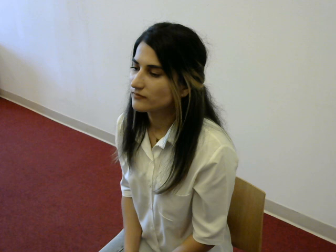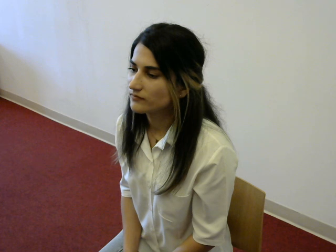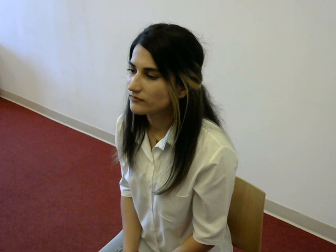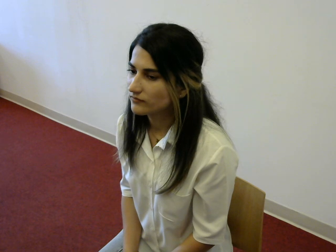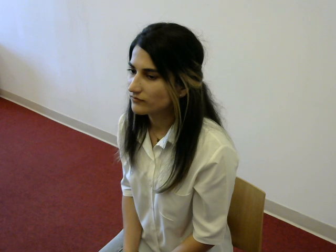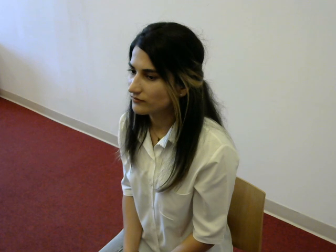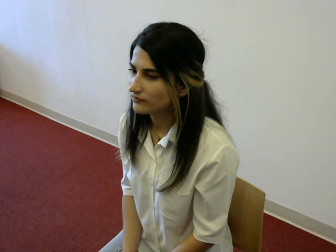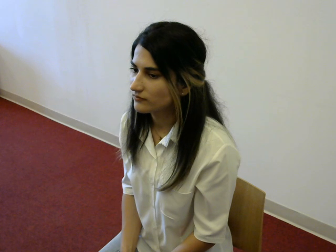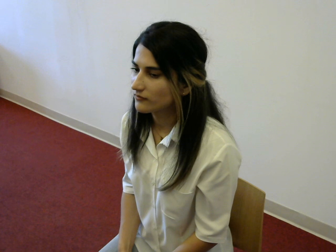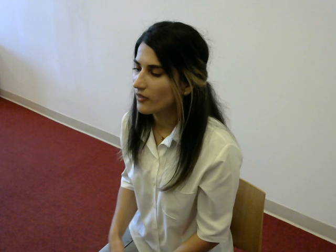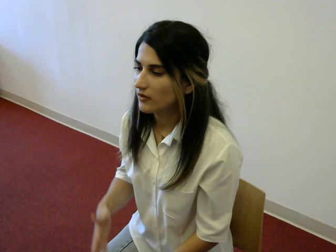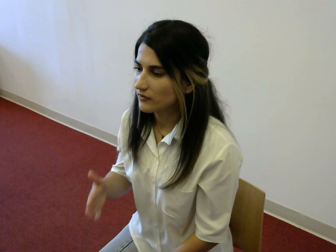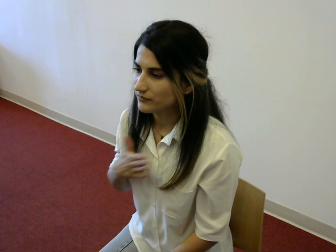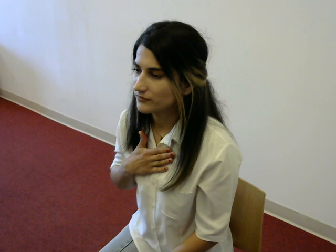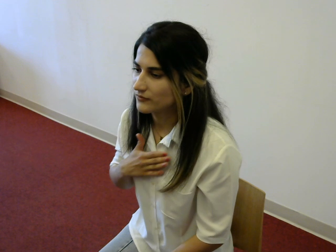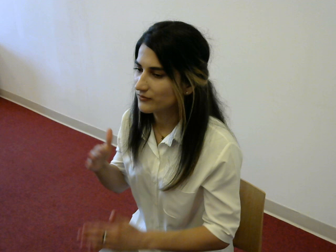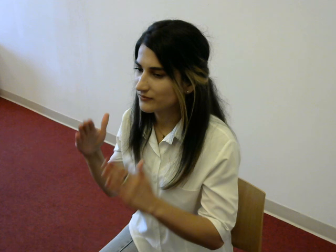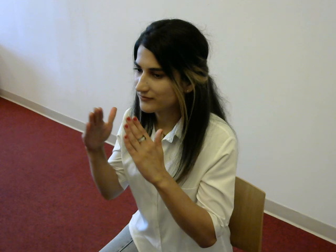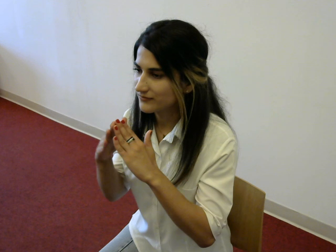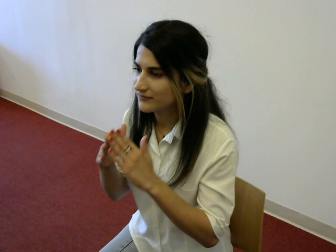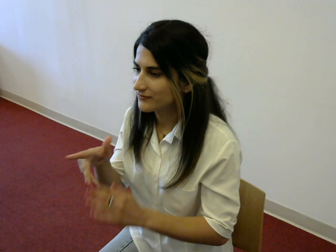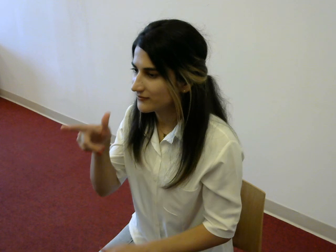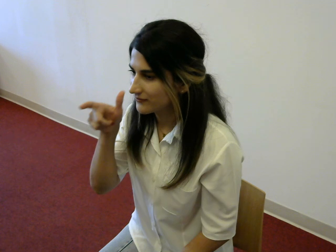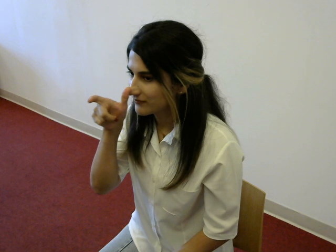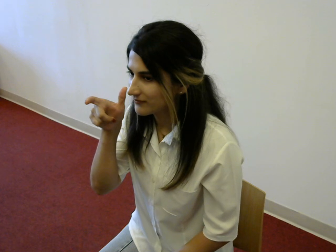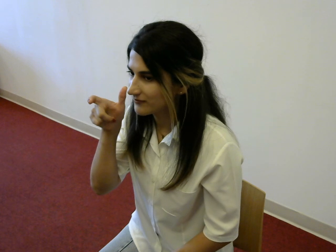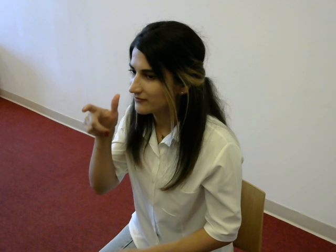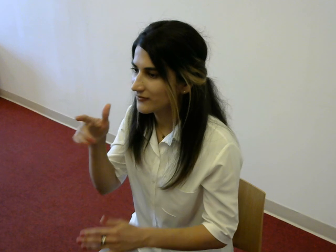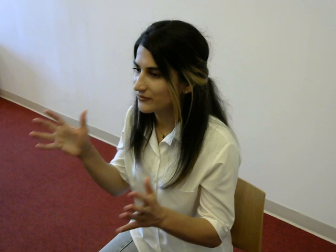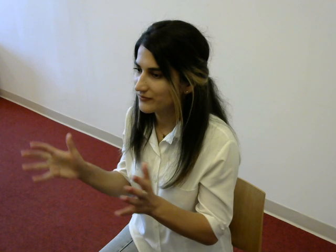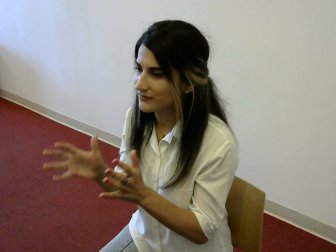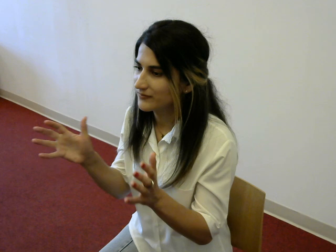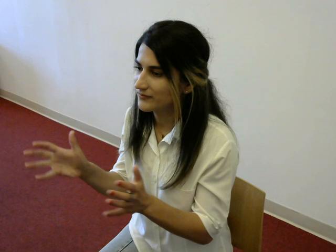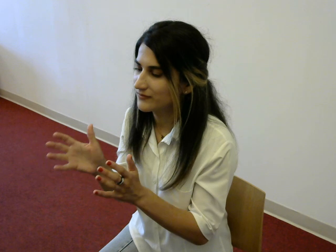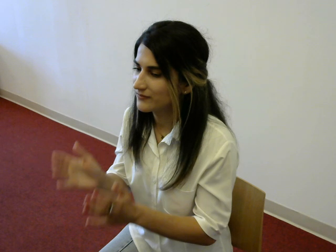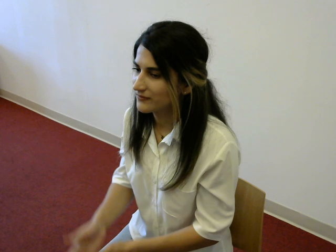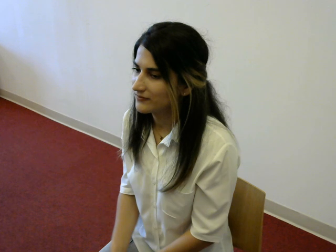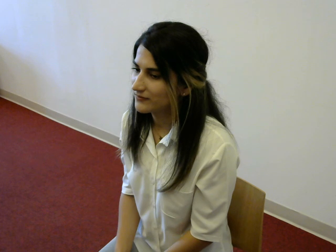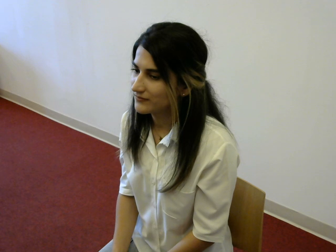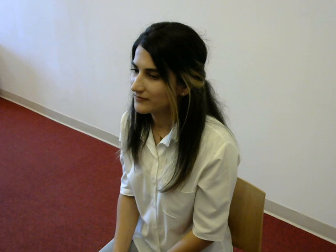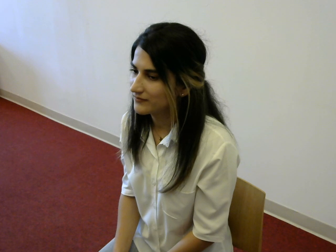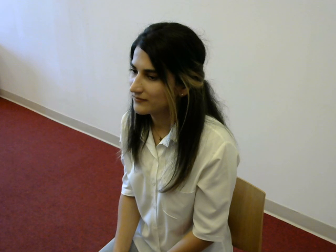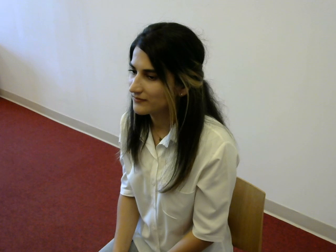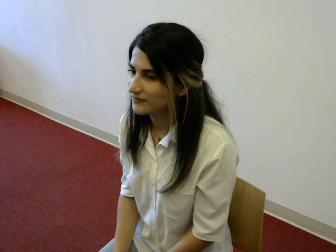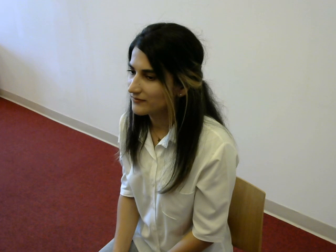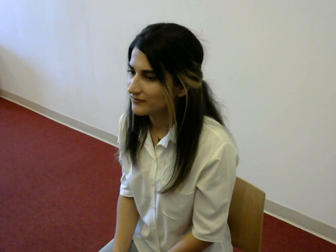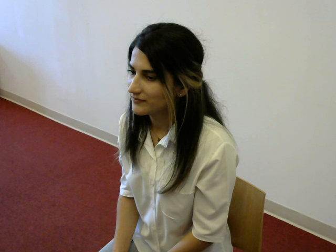Mən evdə it saxlayıram